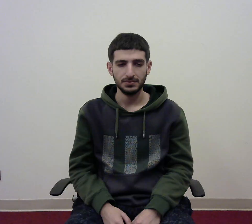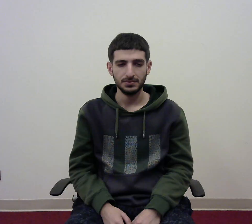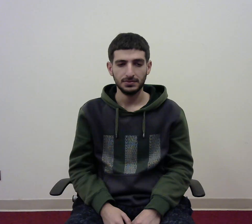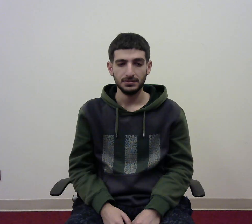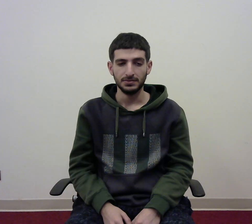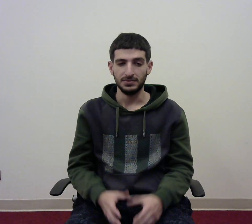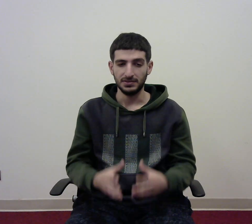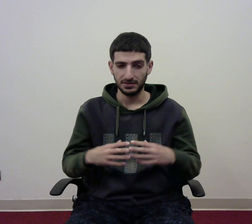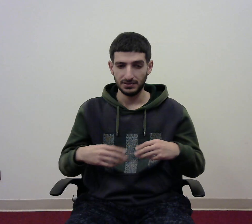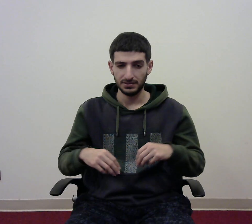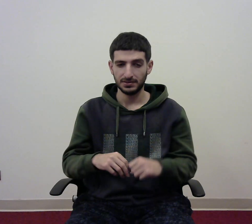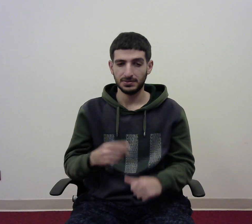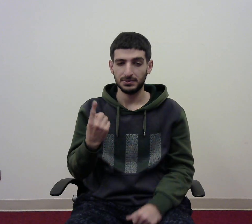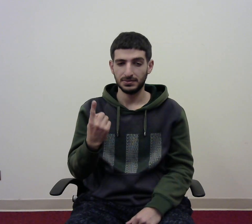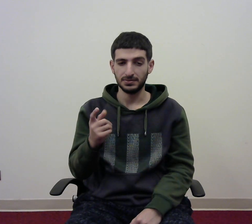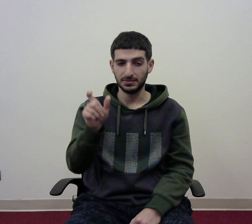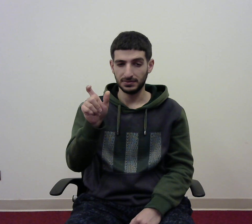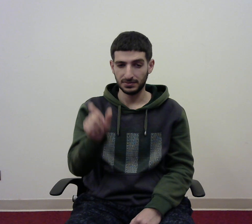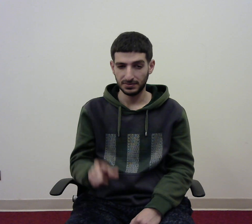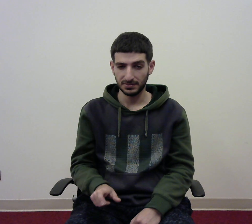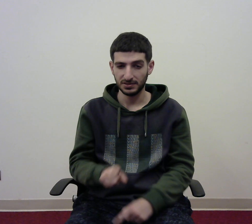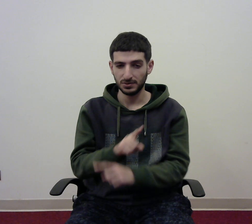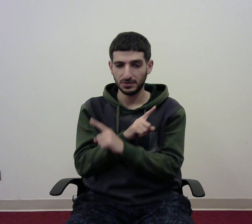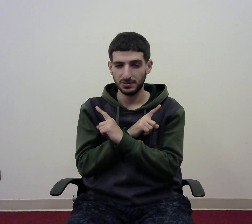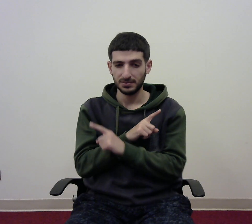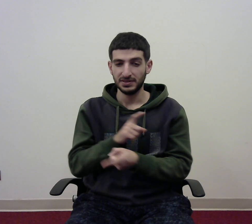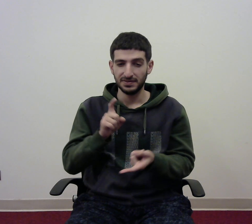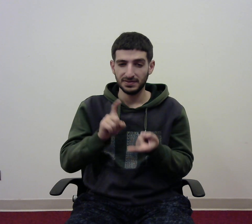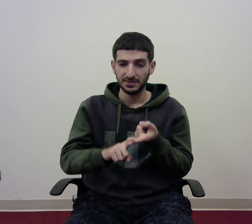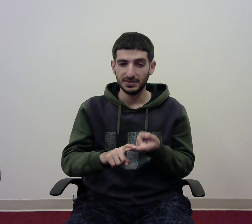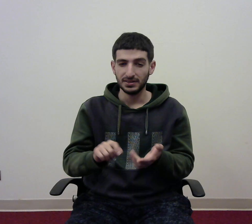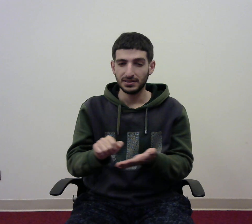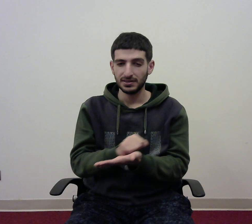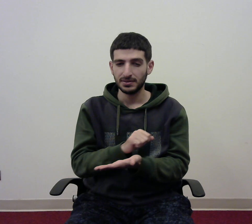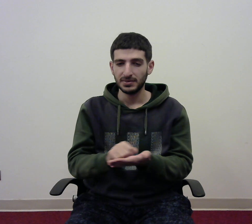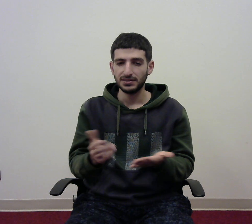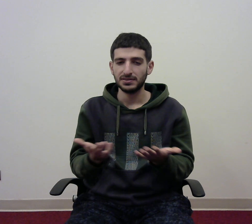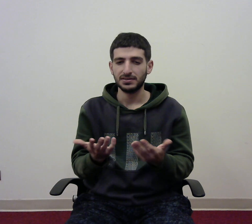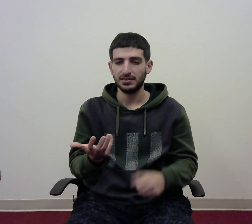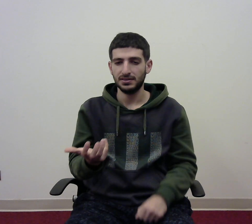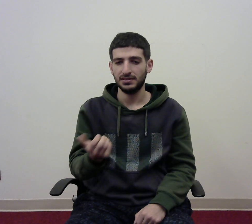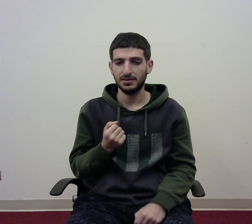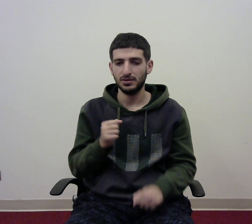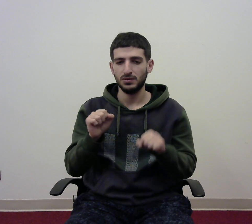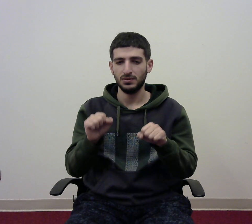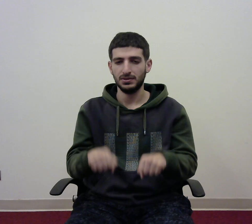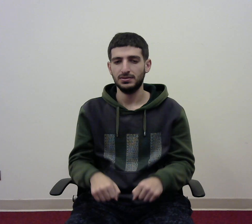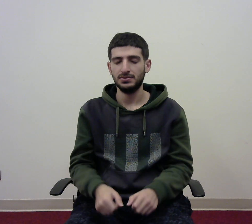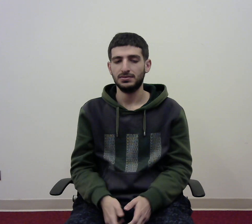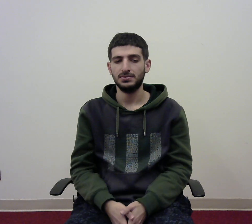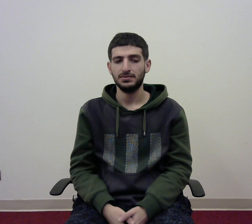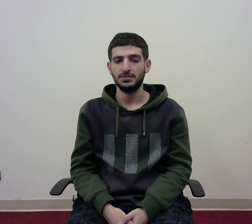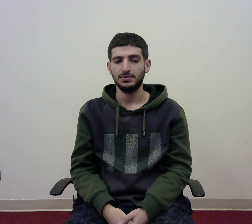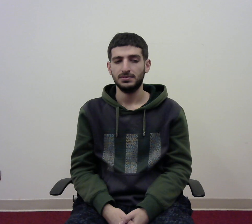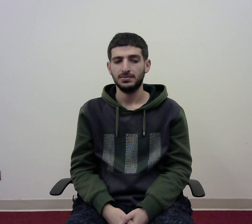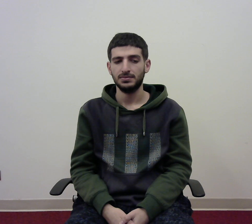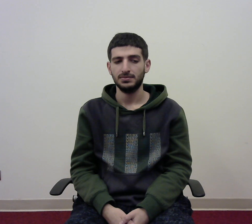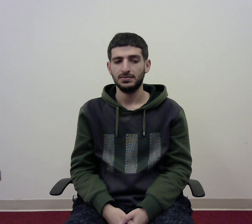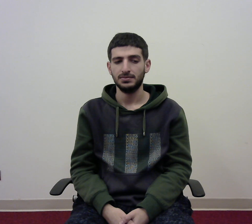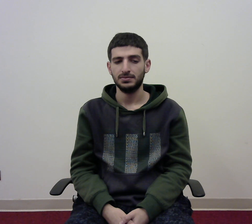Ailədən bir şəxsin ölməsi ilə bağlı sənəd necə almaq olar?